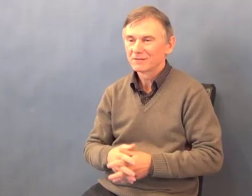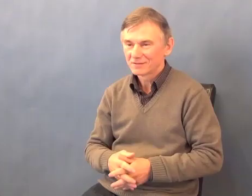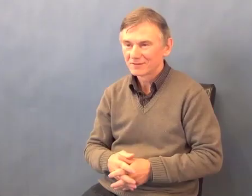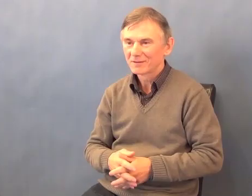Praca.